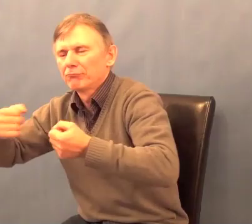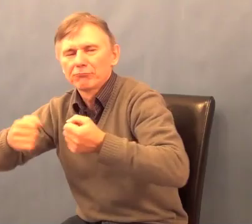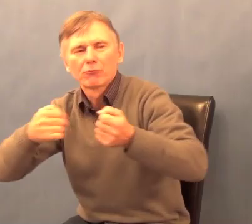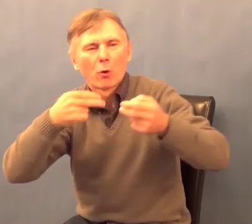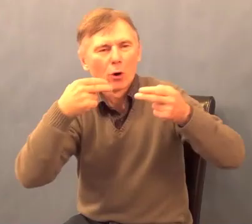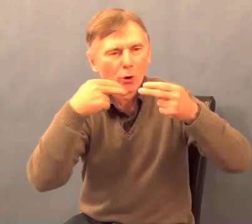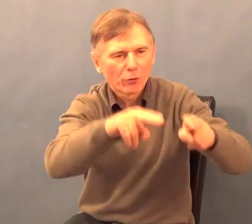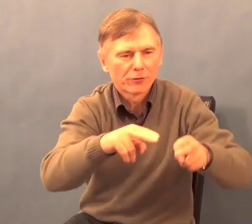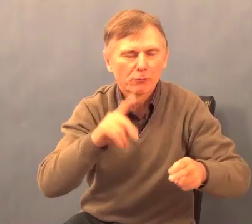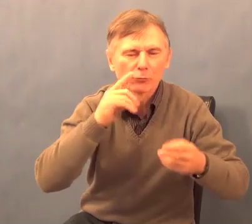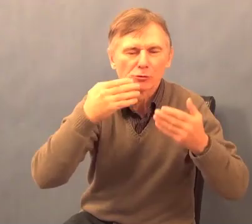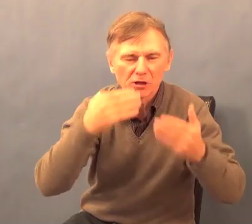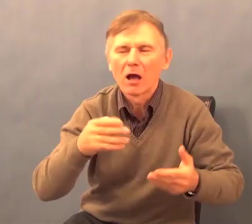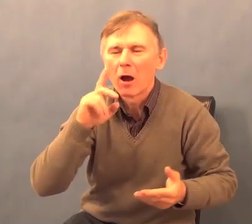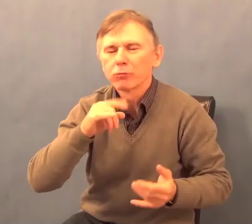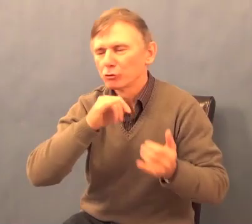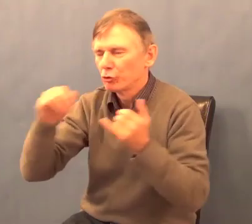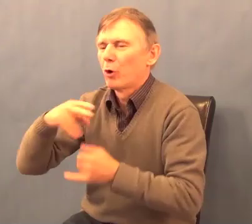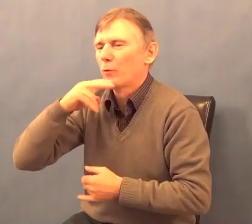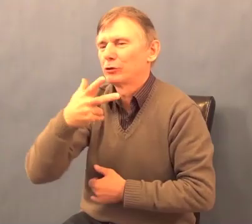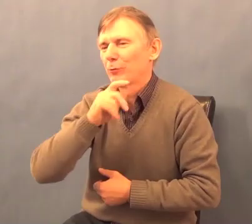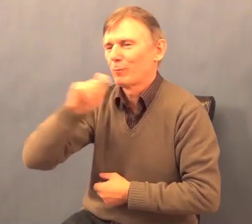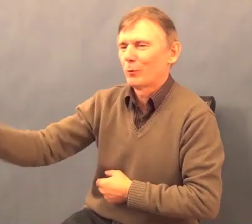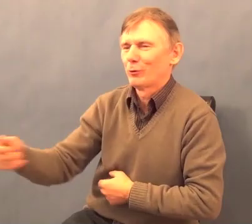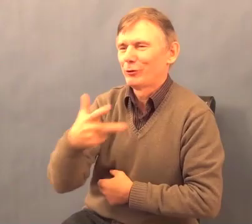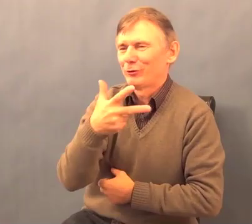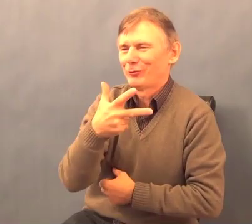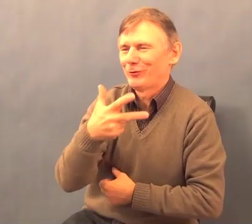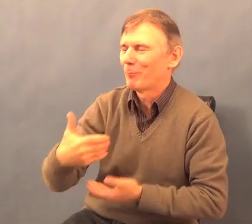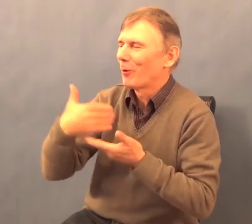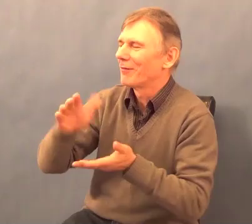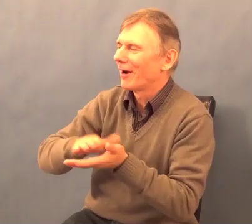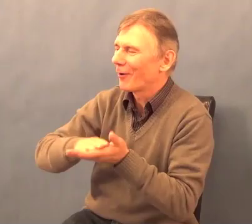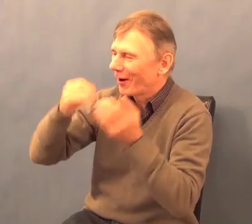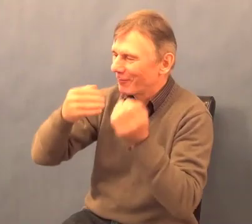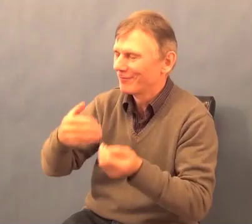Po zwróceniu mu kapelusza rowerzysta podziękował i w nagrodę dał im trzy gruszki.